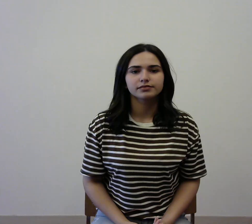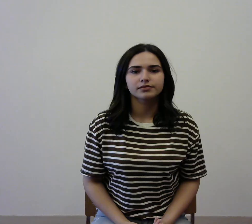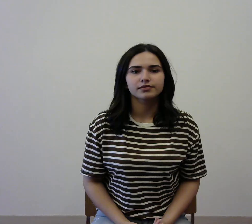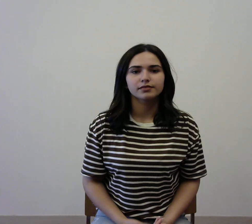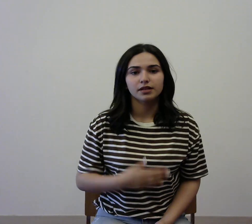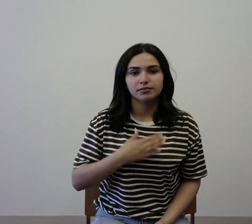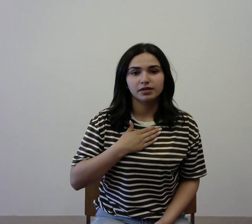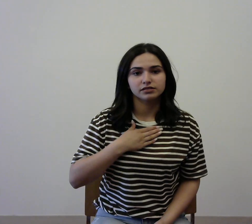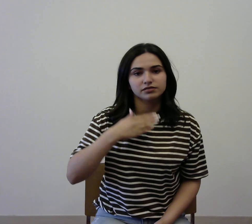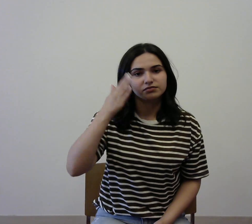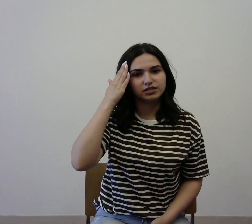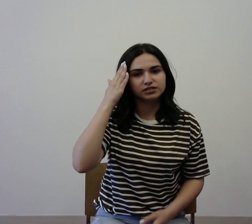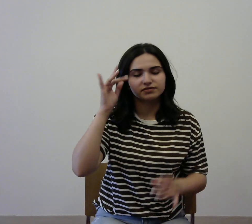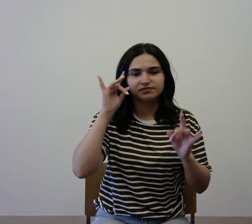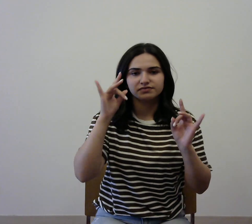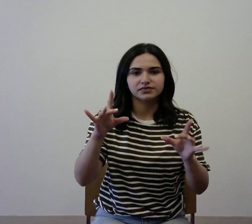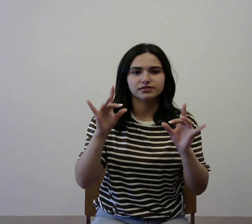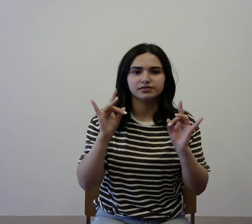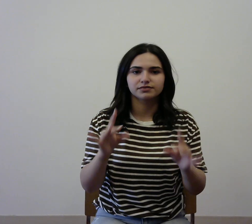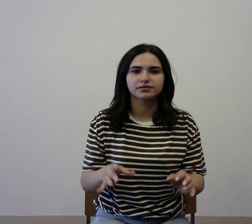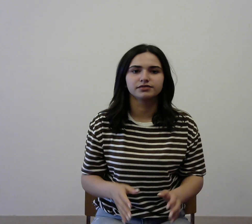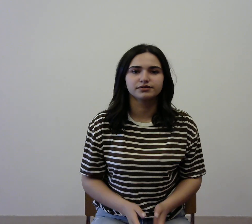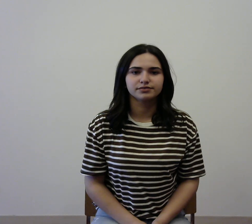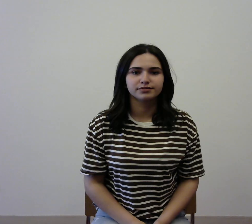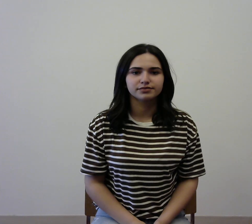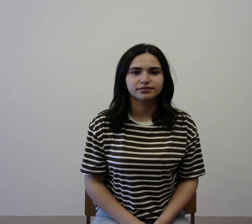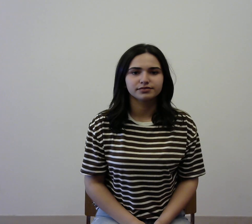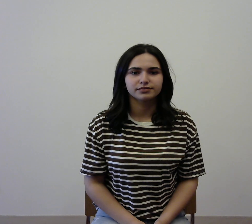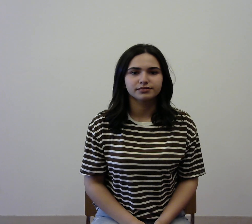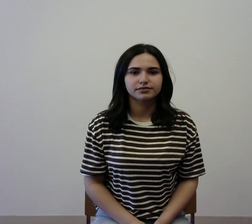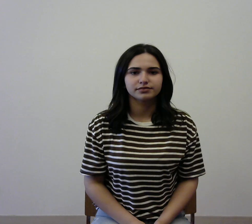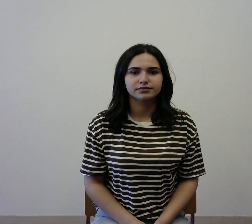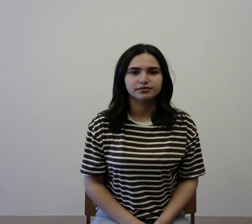Mənim başım ağrıyır